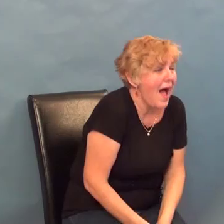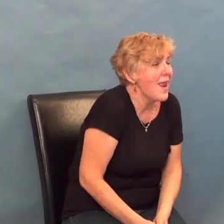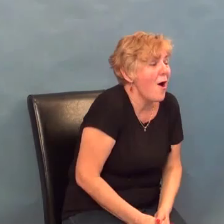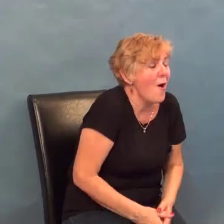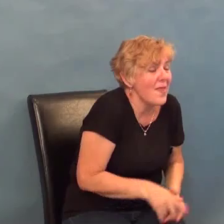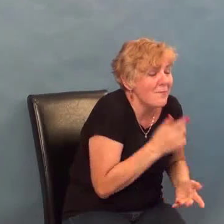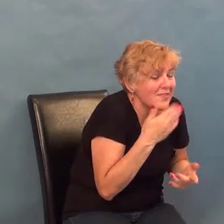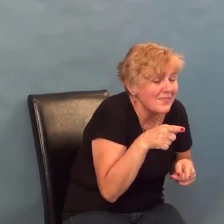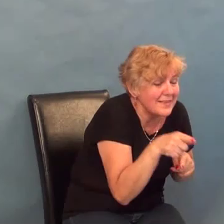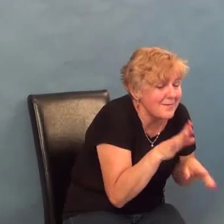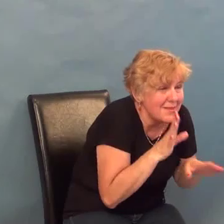Ona mówi - w tym miejscu, w komputerze.